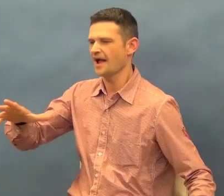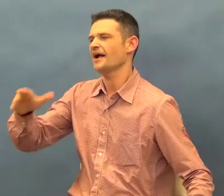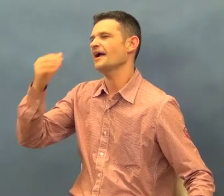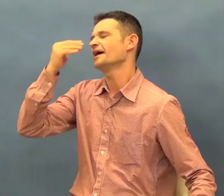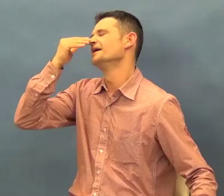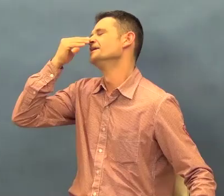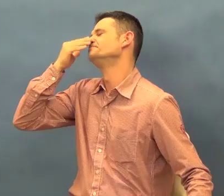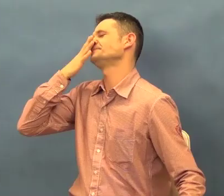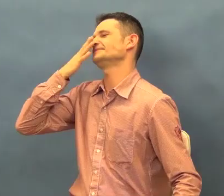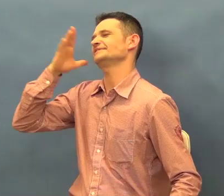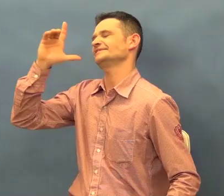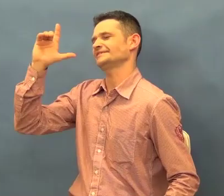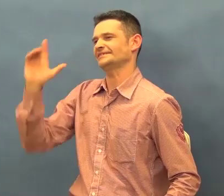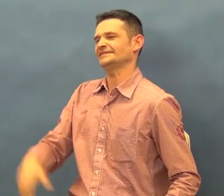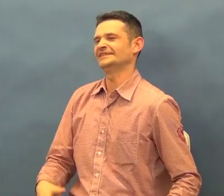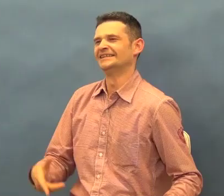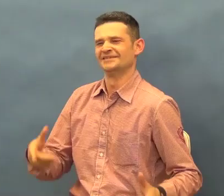Wszystko się wyjaśniło, tata zrozumiał.